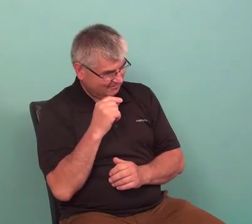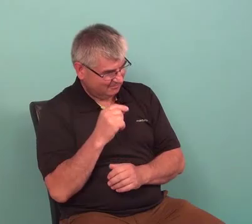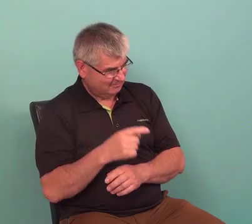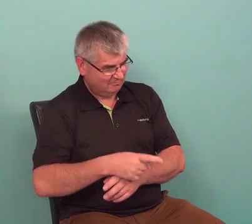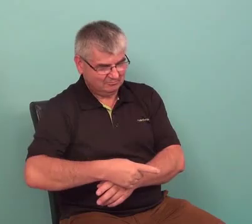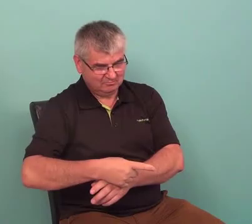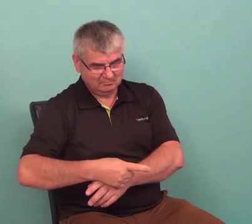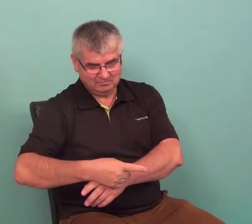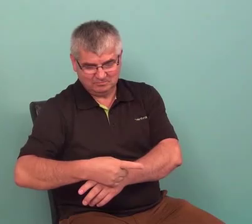Wskazówka budzika.